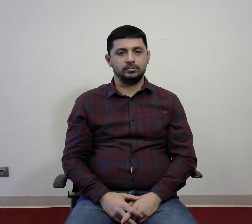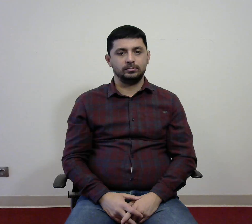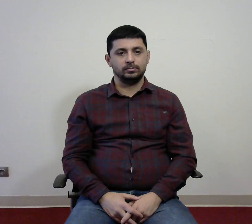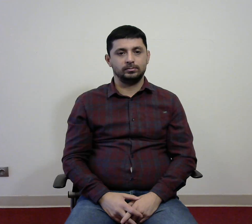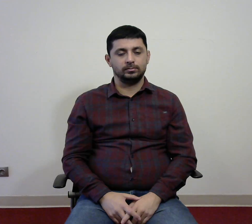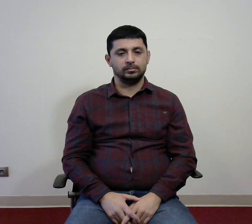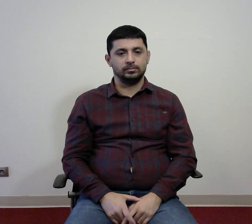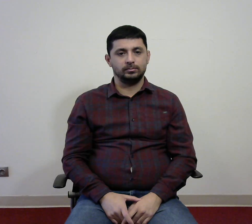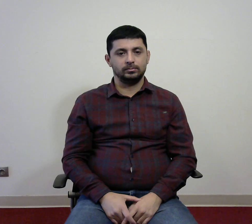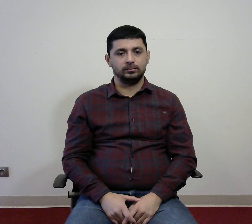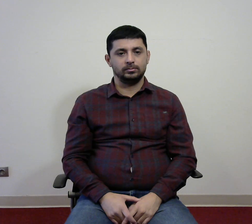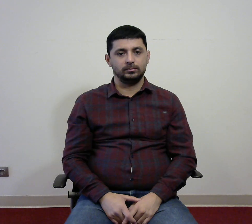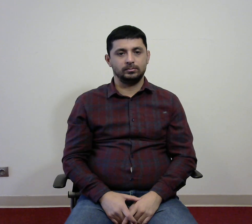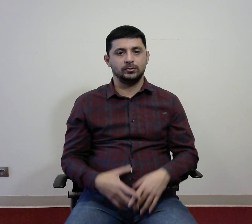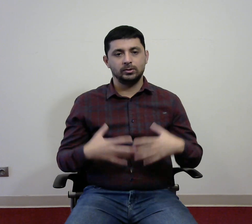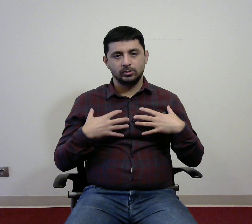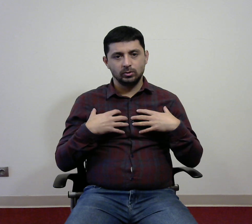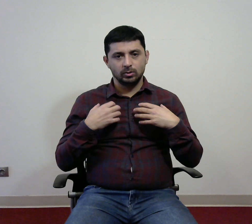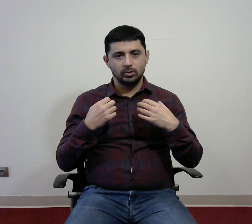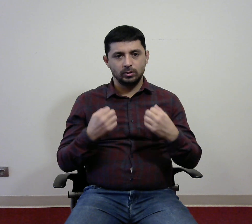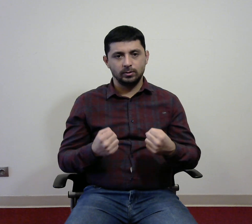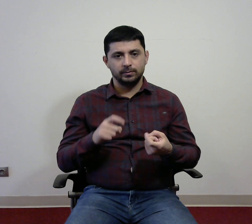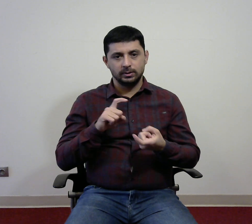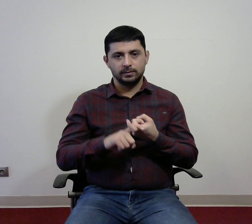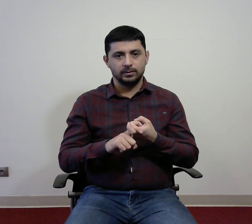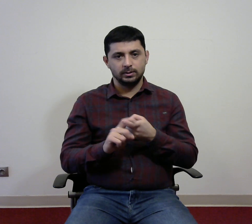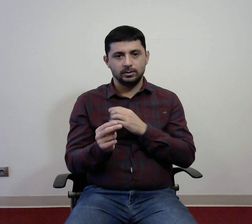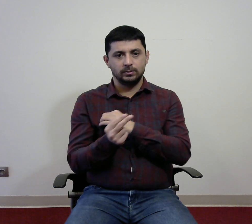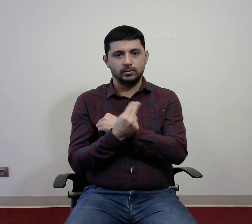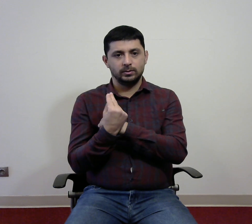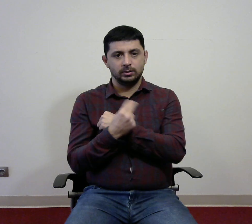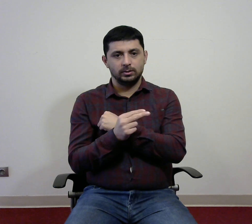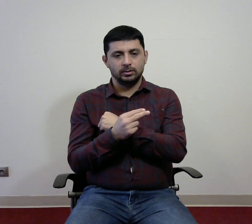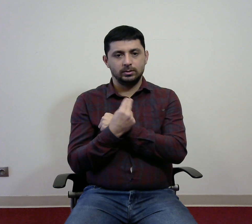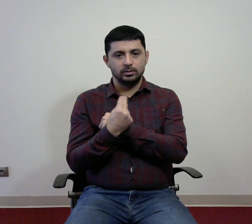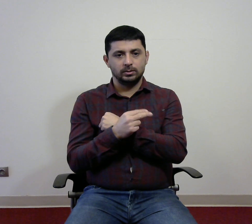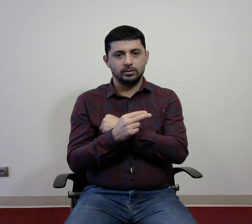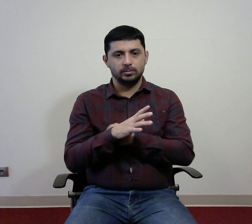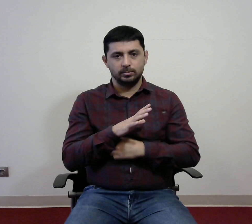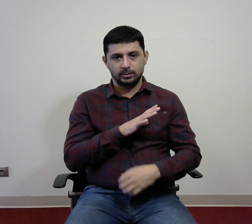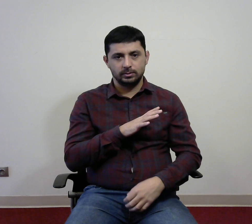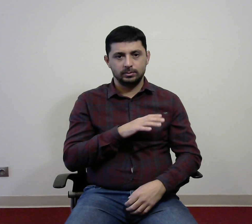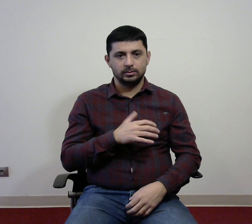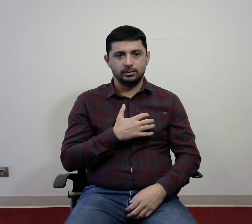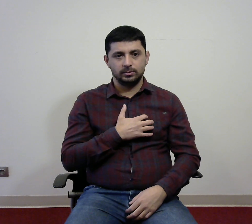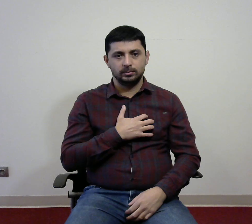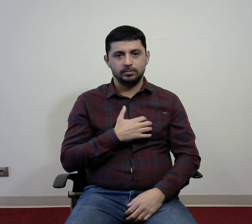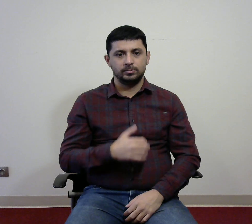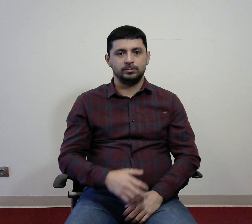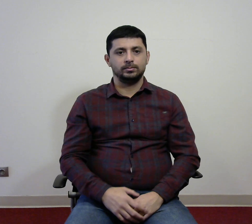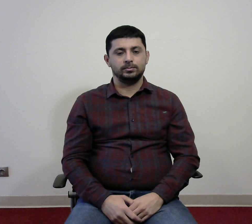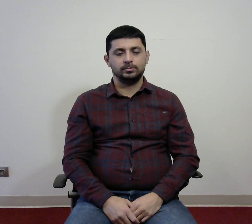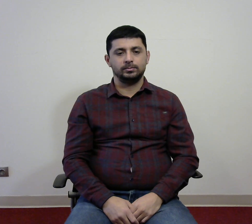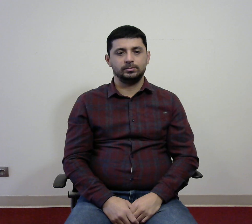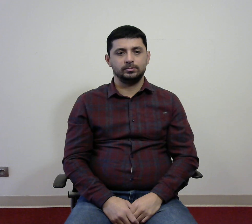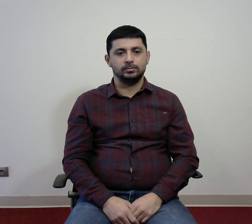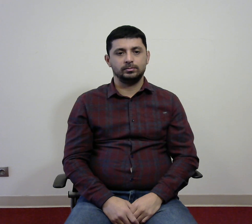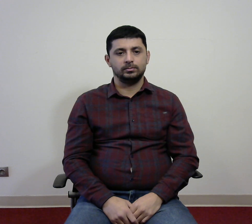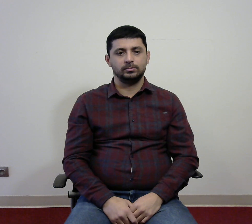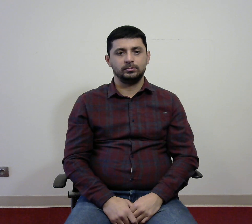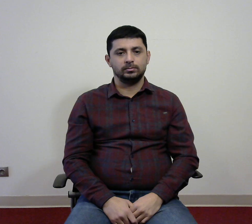Sağlamlığımla bağlı müalicə olmaq istəyirəm